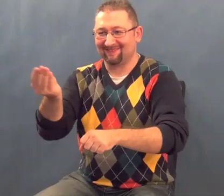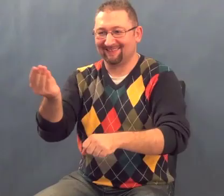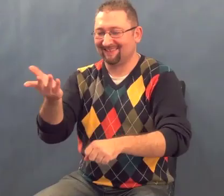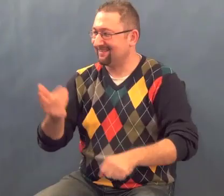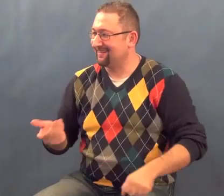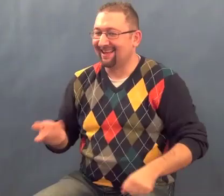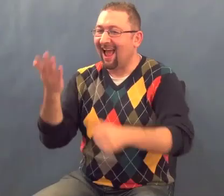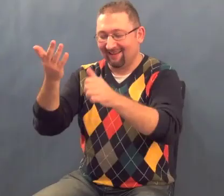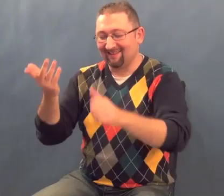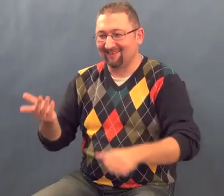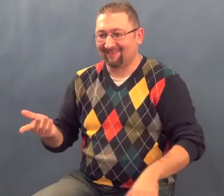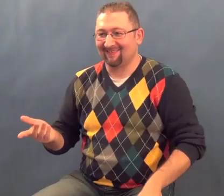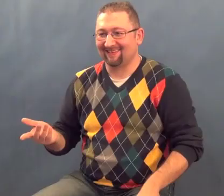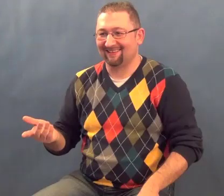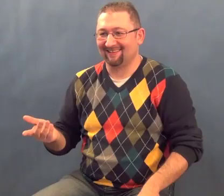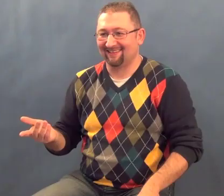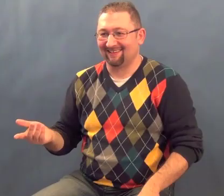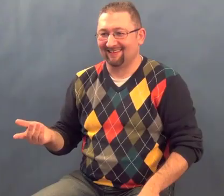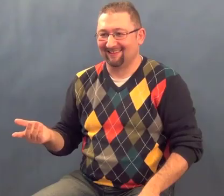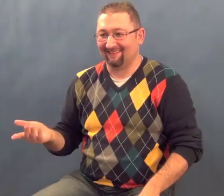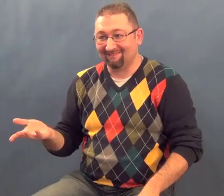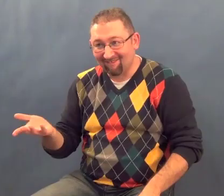Może. Tak.